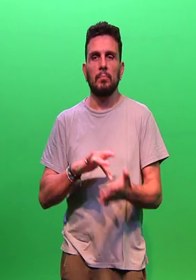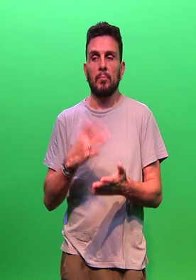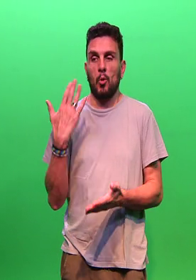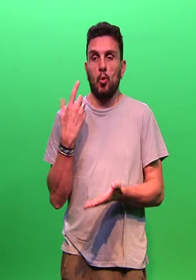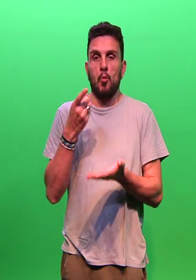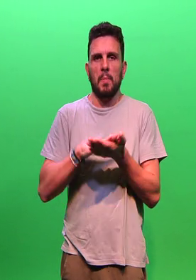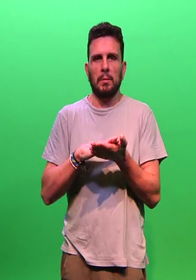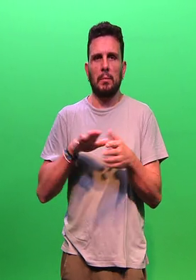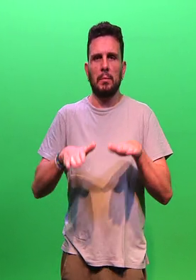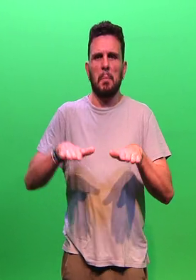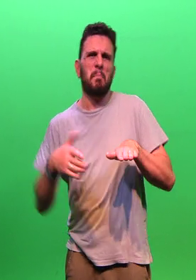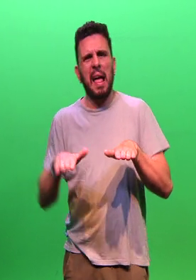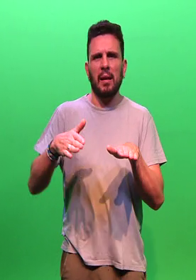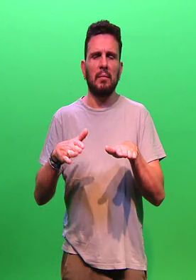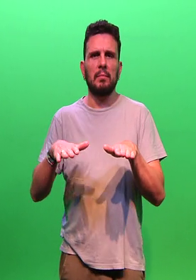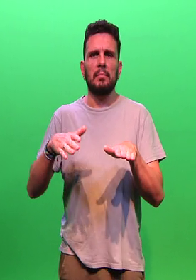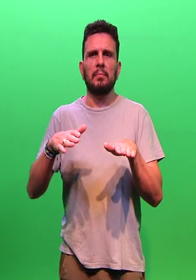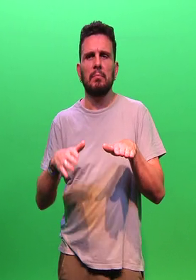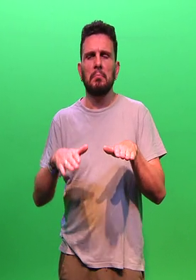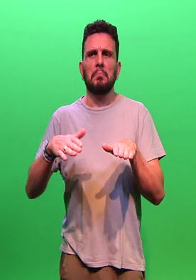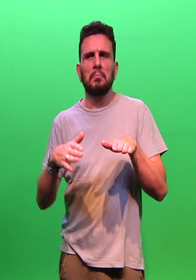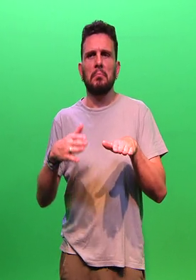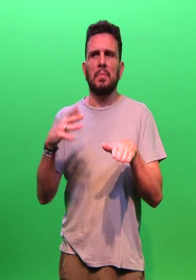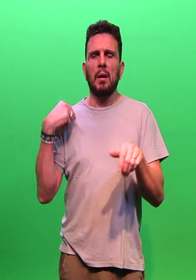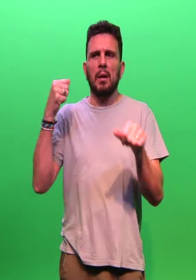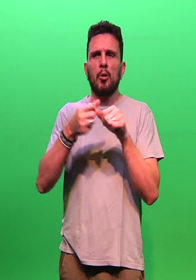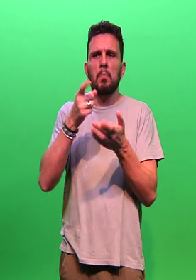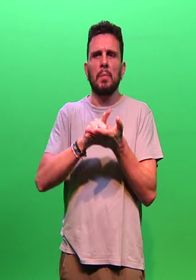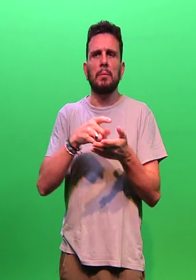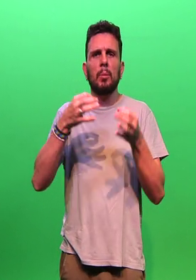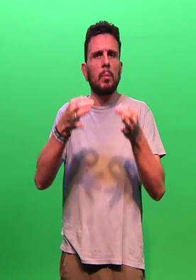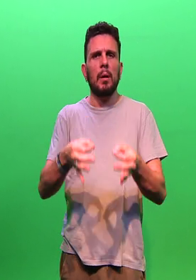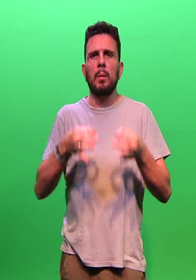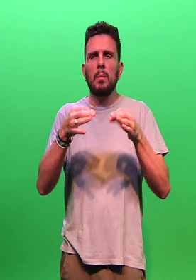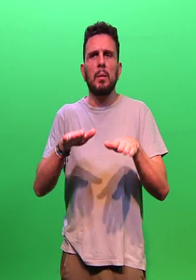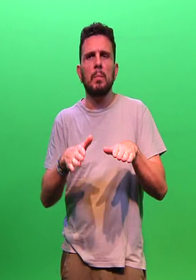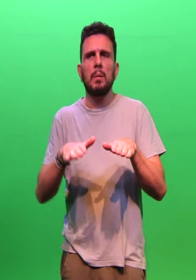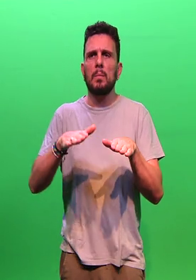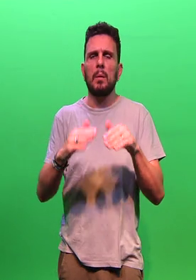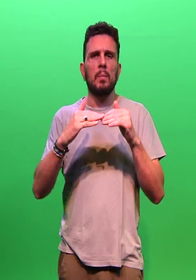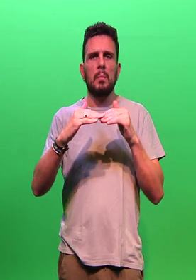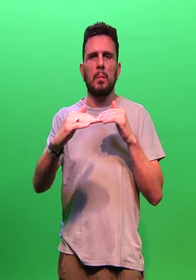Fa poc, fa un mes, em vaig torçar el peu dret. I ja fa un mes que vaig coix, no millora.